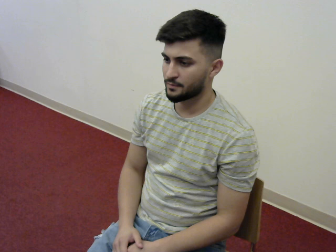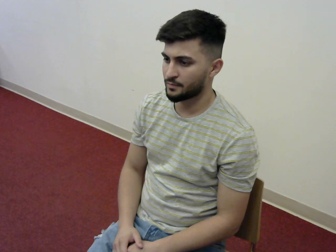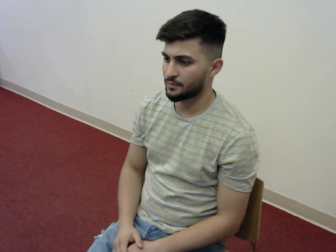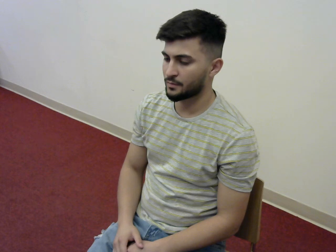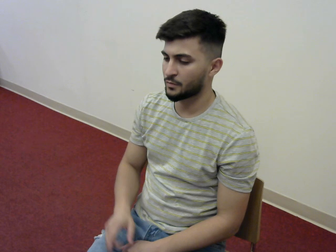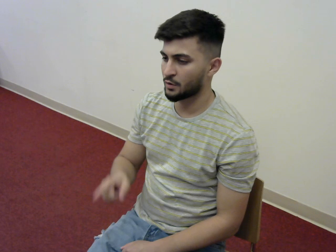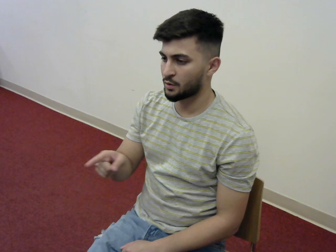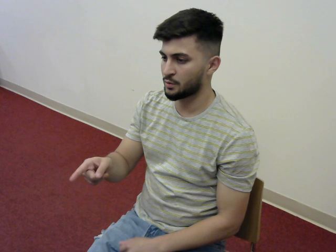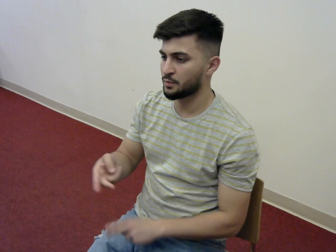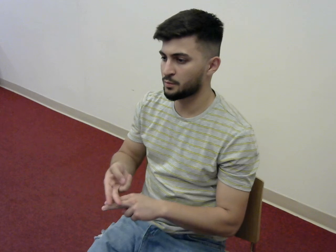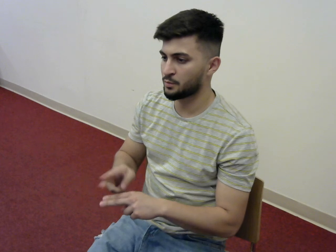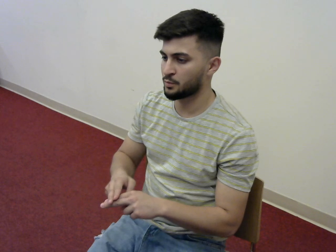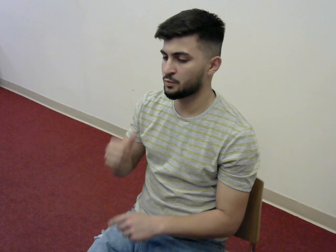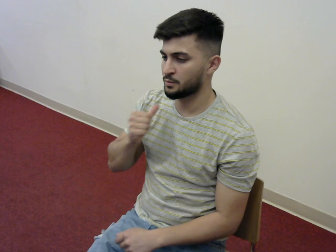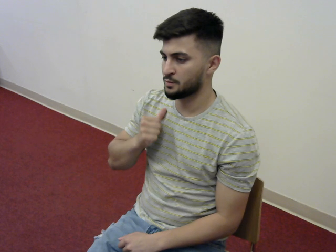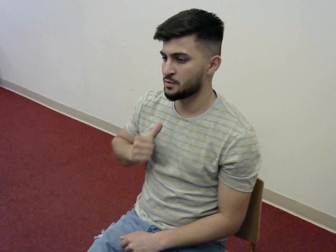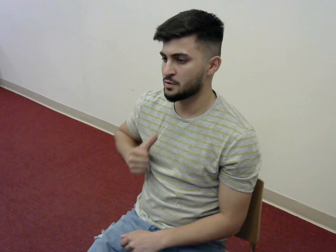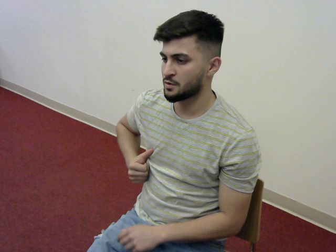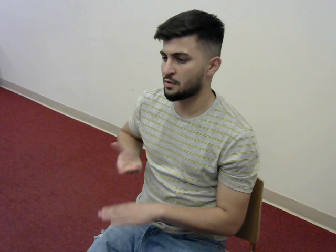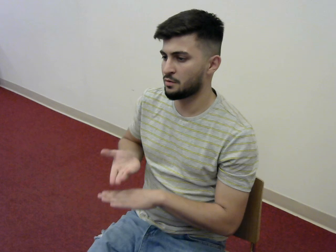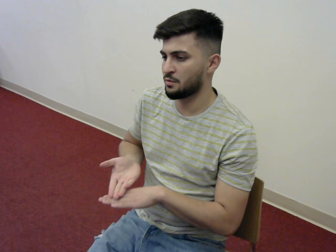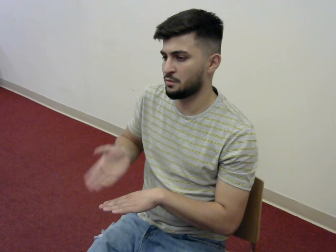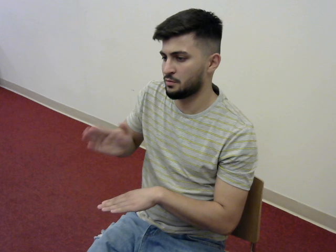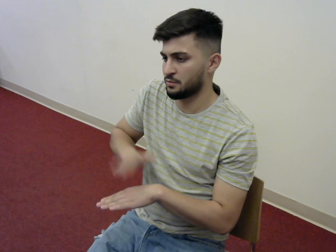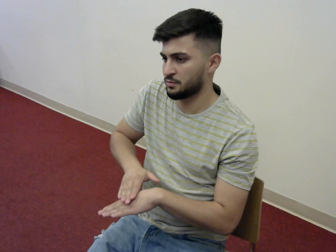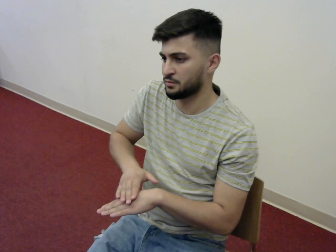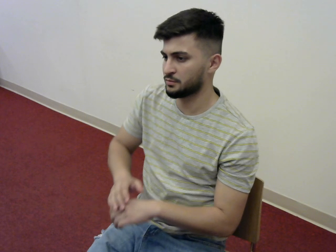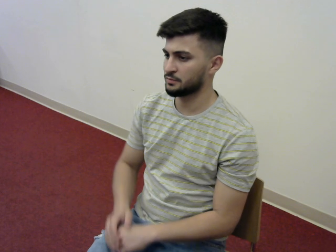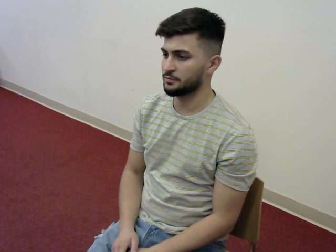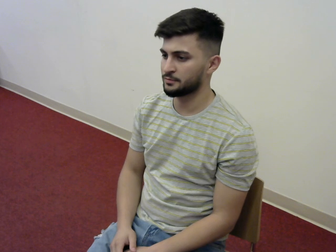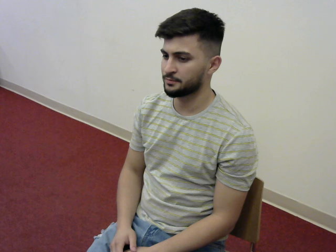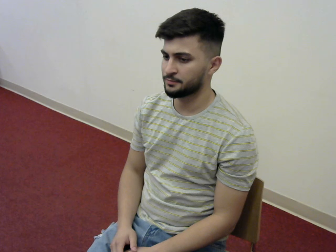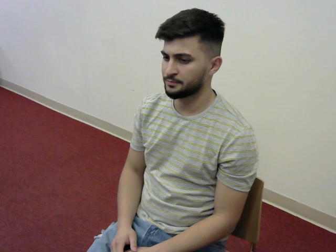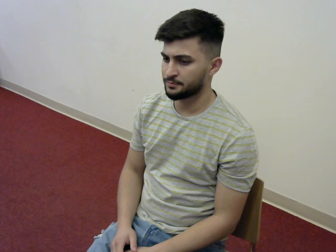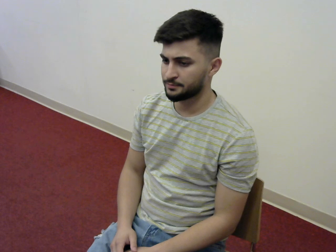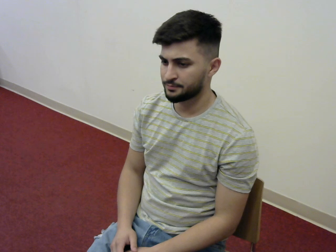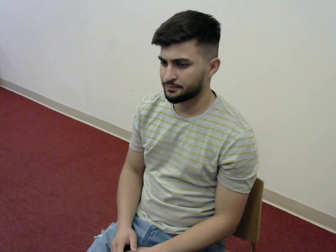Bu çanta ağırdır